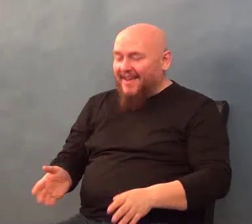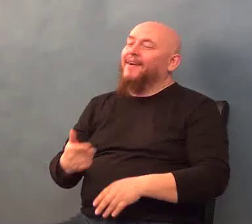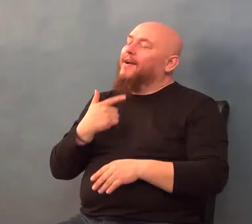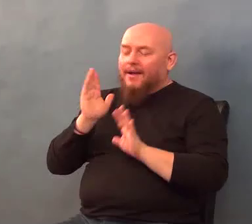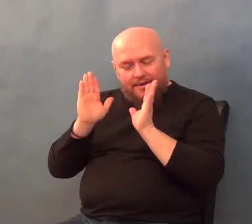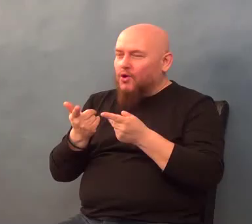Nieważne.